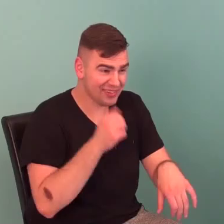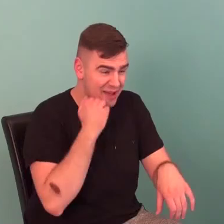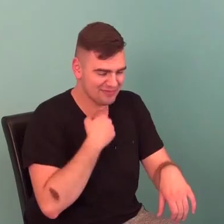Śmieszne.